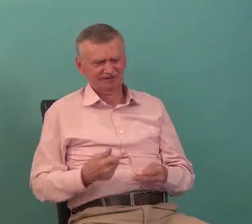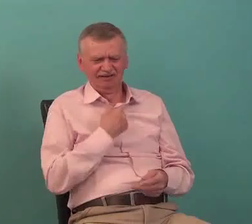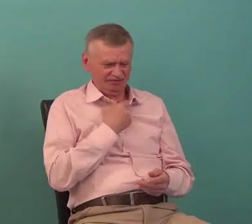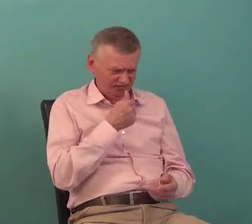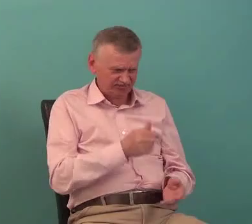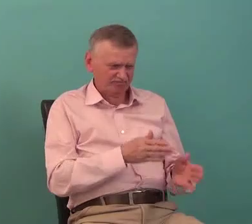Następny.